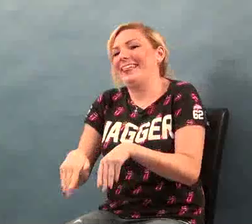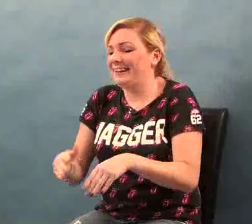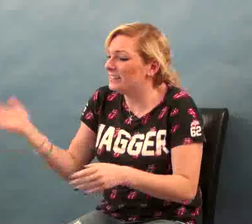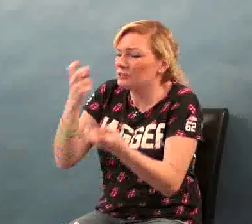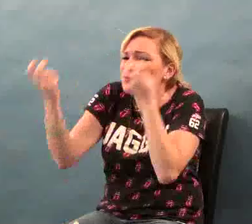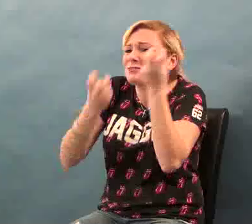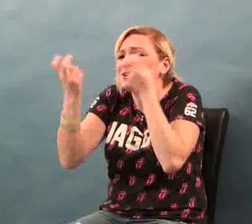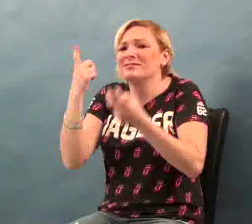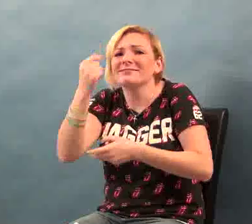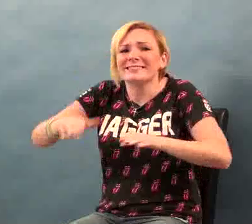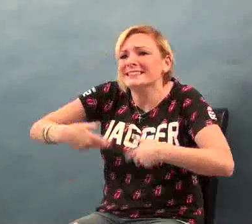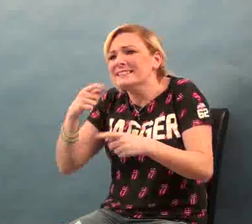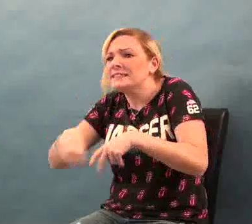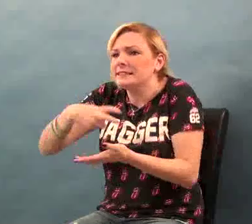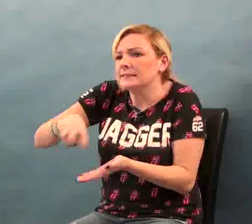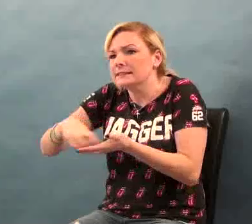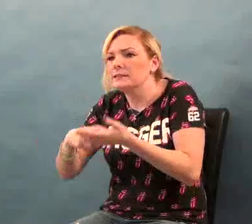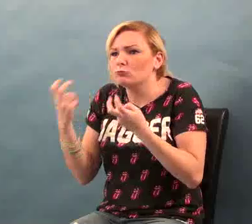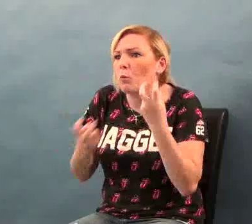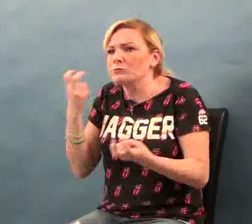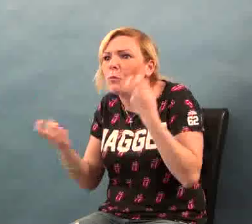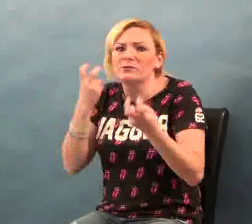Razem zaczęli poszukiwania.